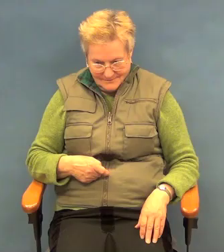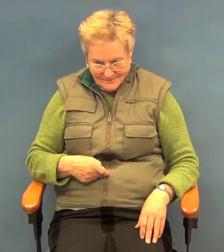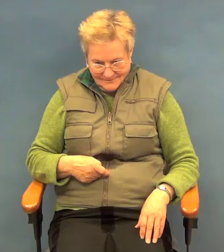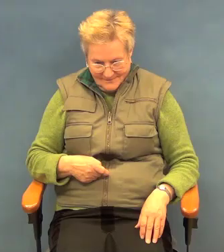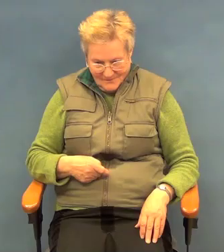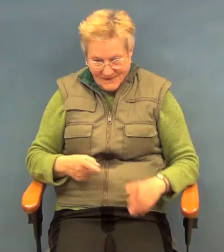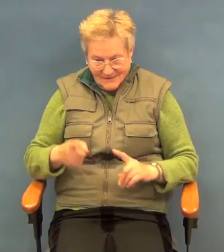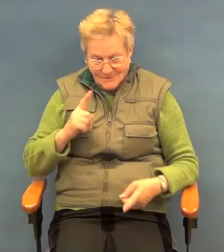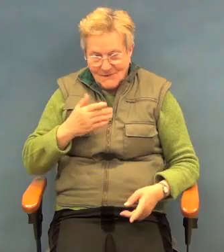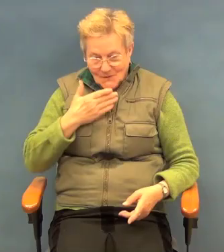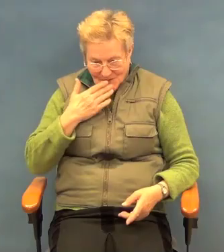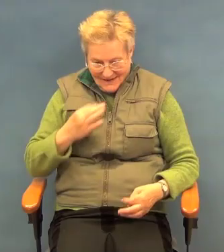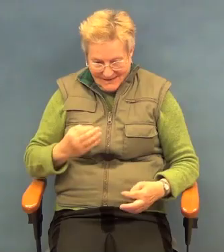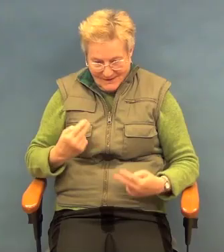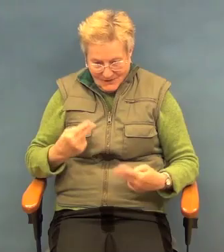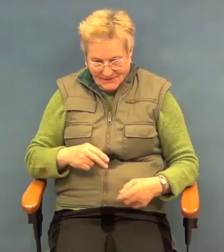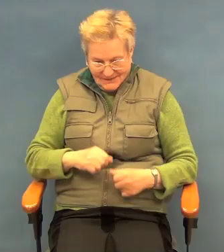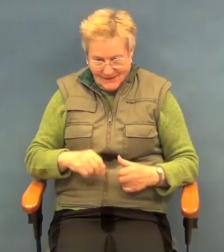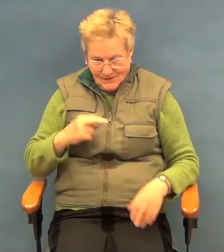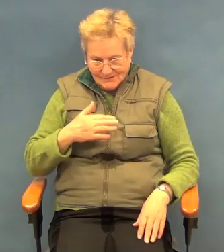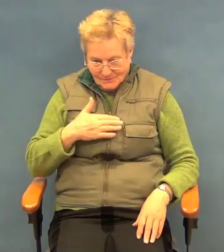Przedtem nie było gruszek potem z powrotem jest ich pełno